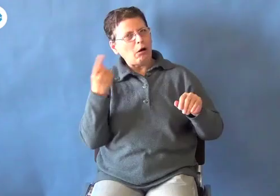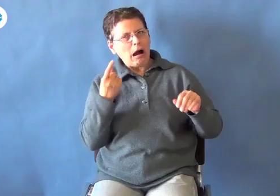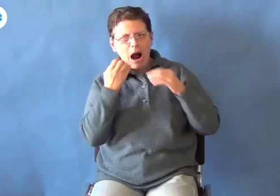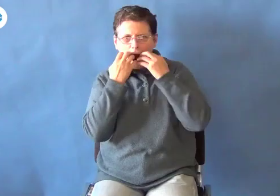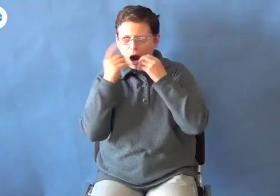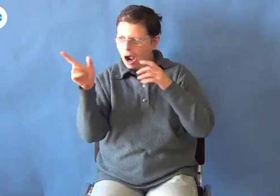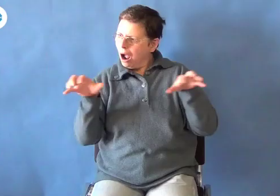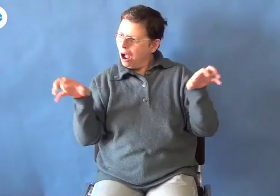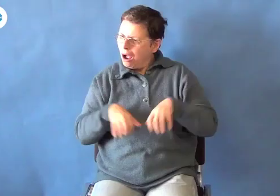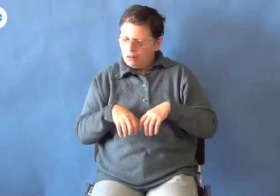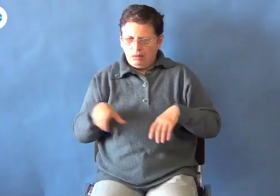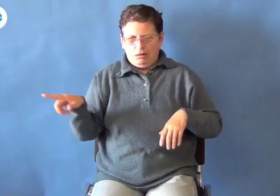Oni skąpią ze względu na zużycie wody.